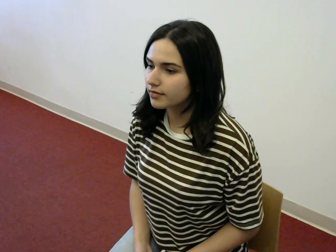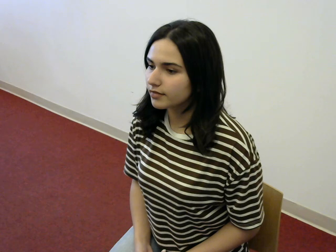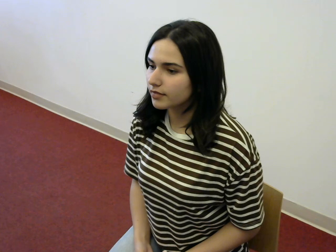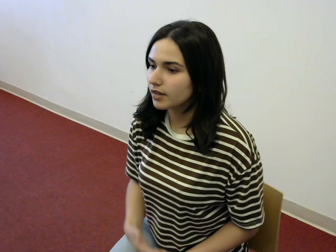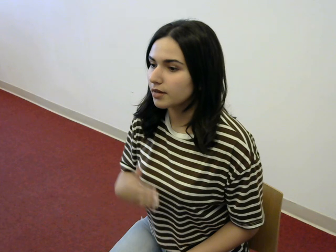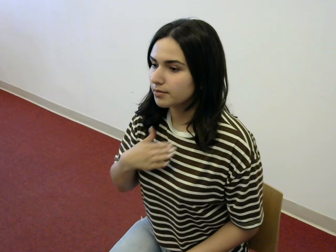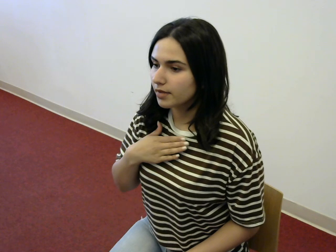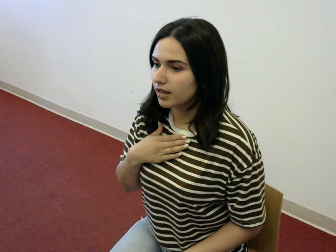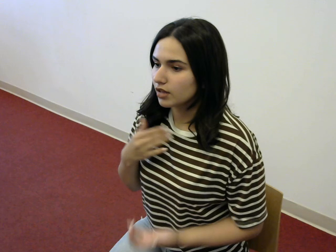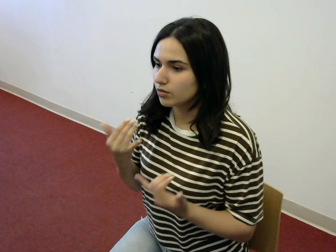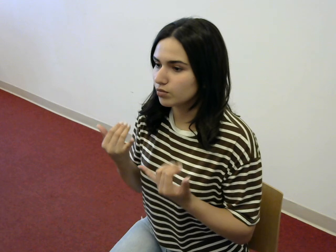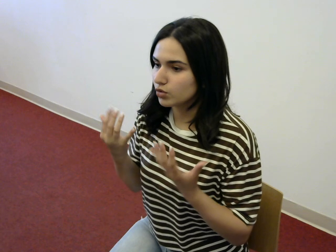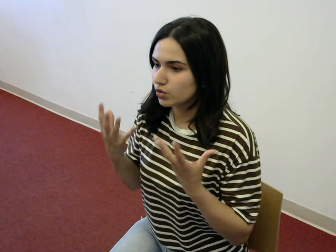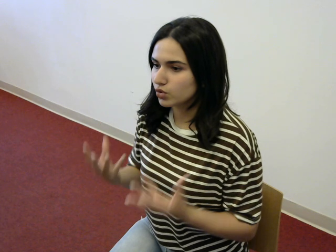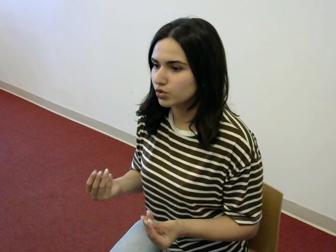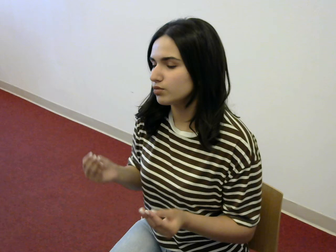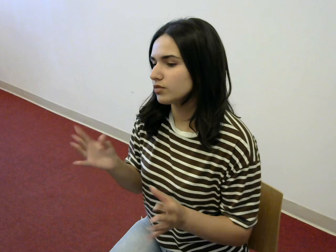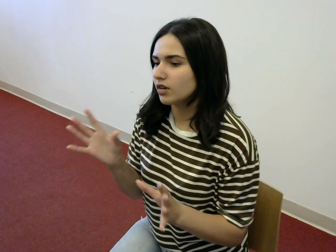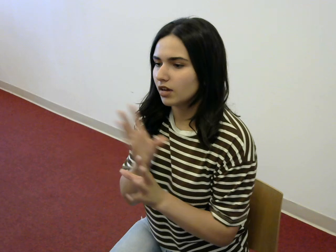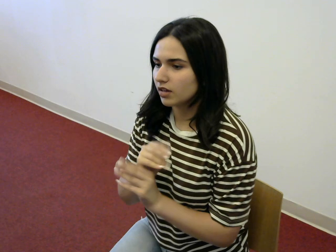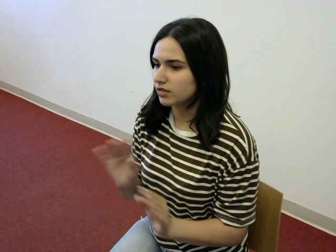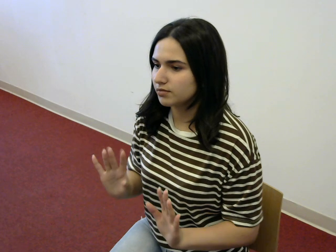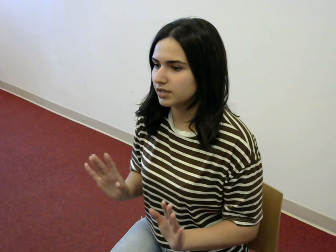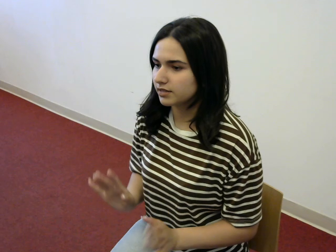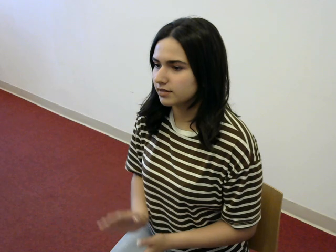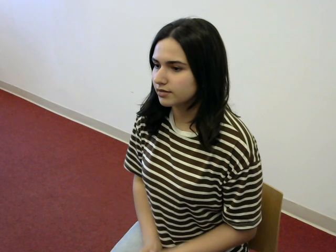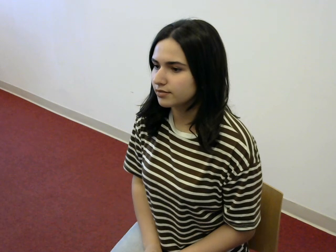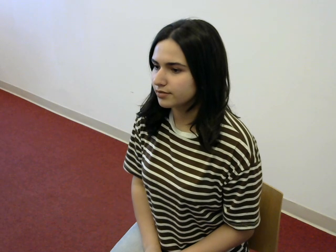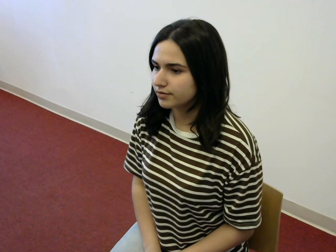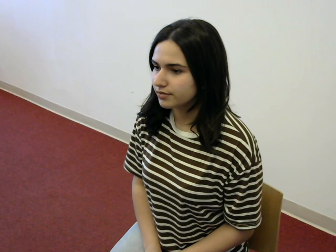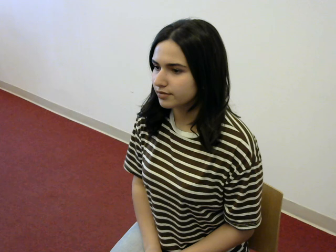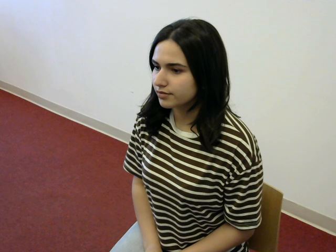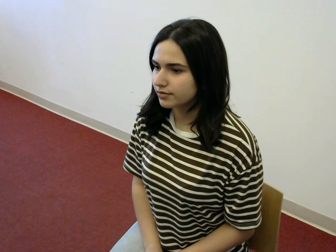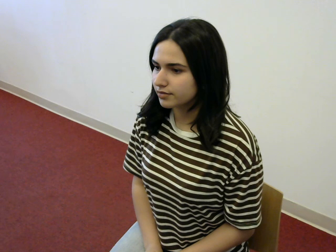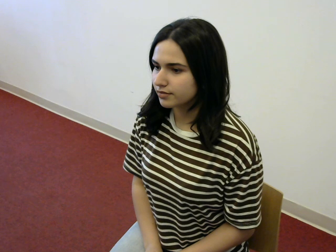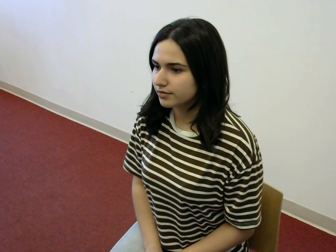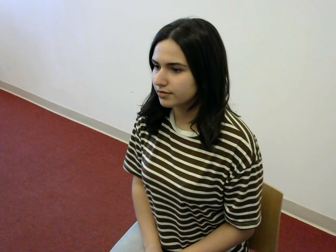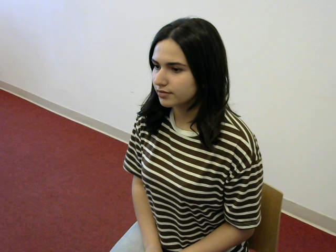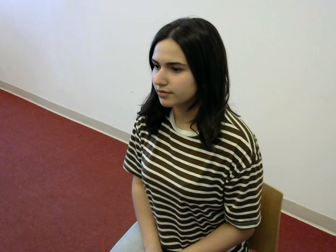Məndə bu gün alınmır